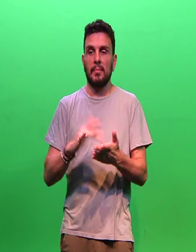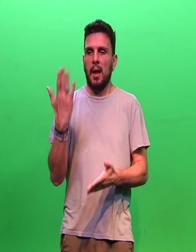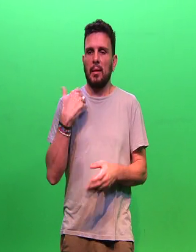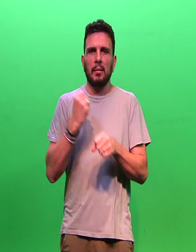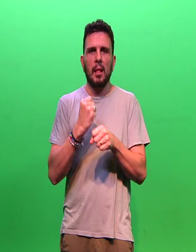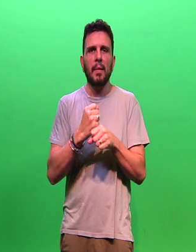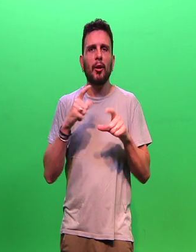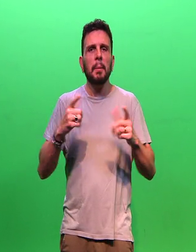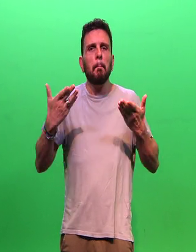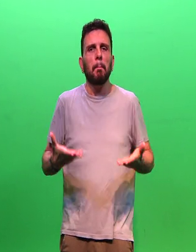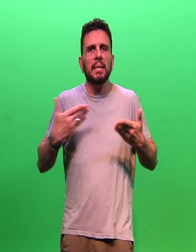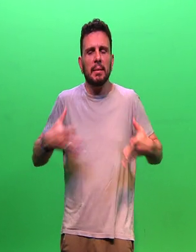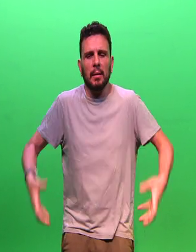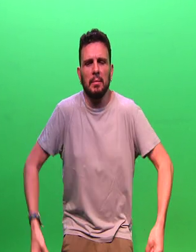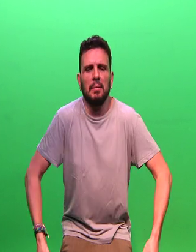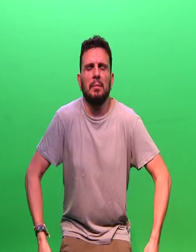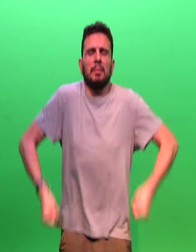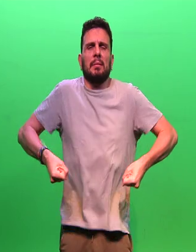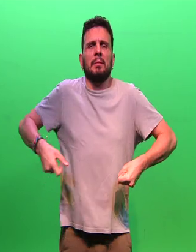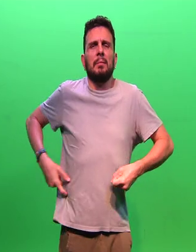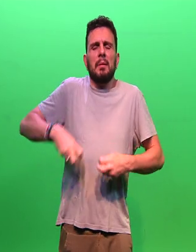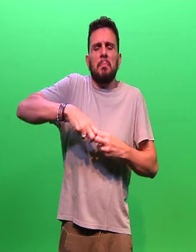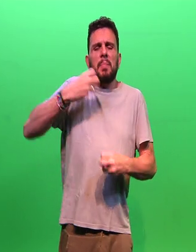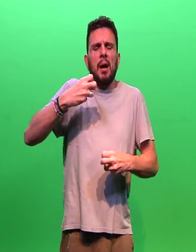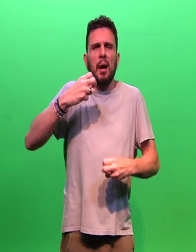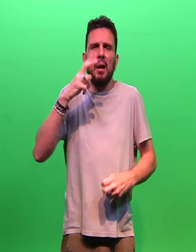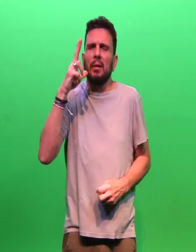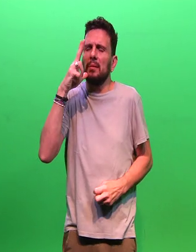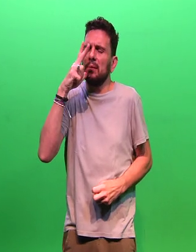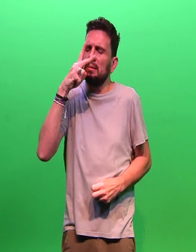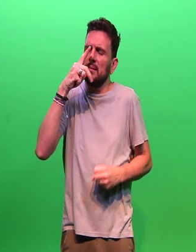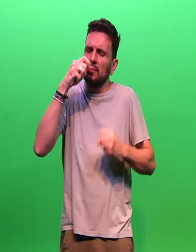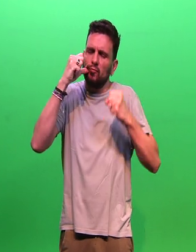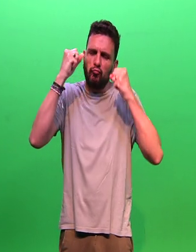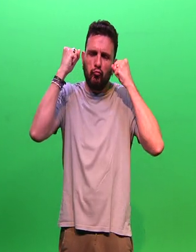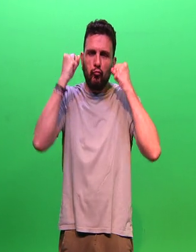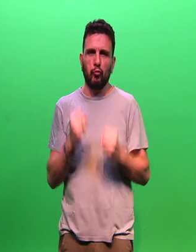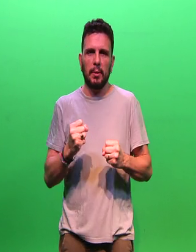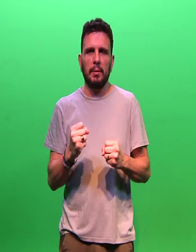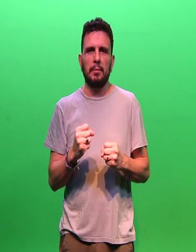Ahir a la feina vaig agafar pes i vaig sentir que a les lumbars alguna cosa es trencava, em va fer molt de mal.